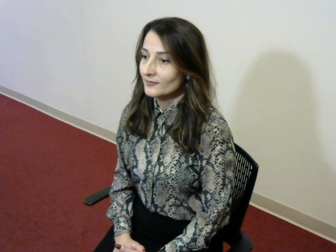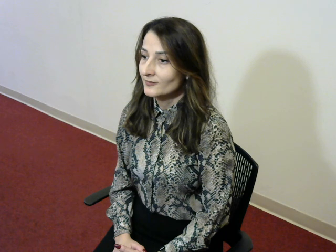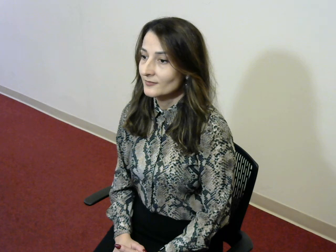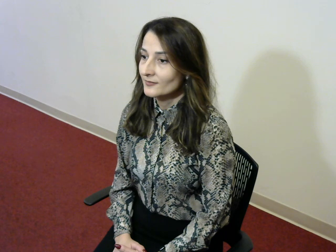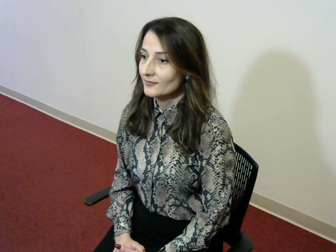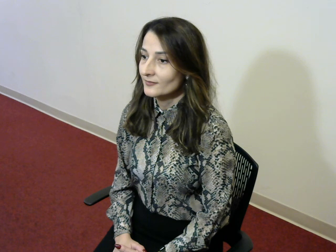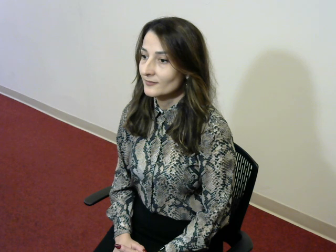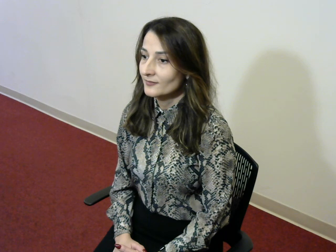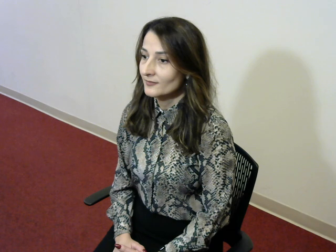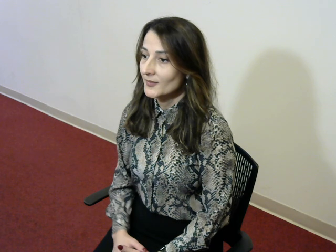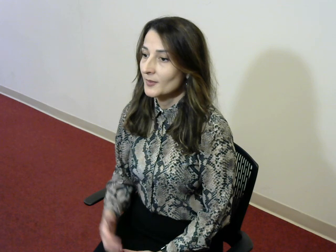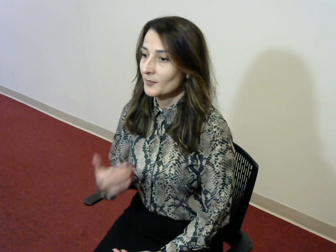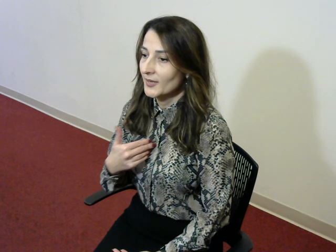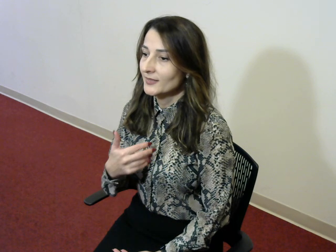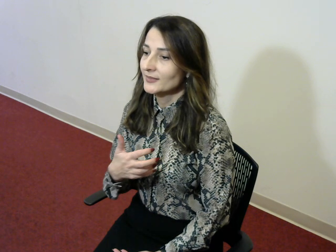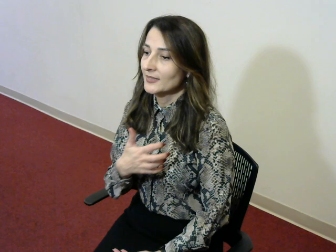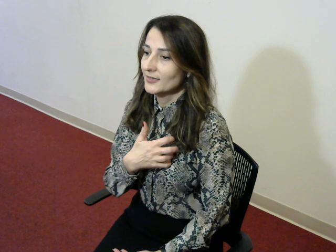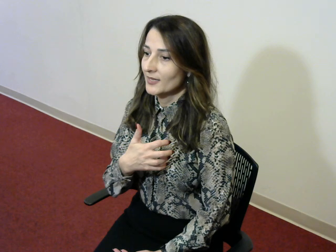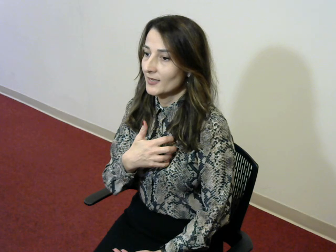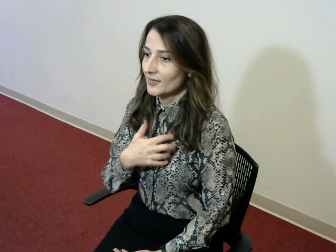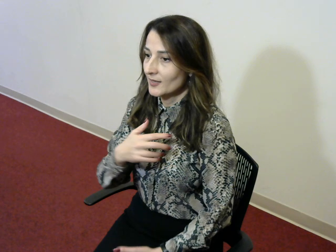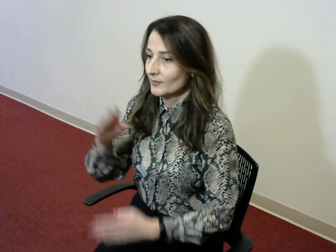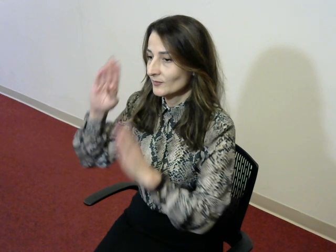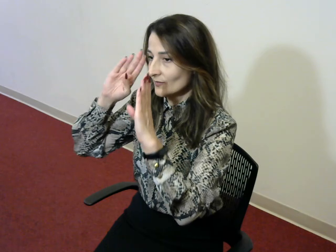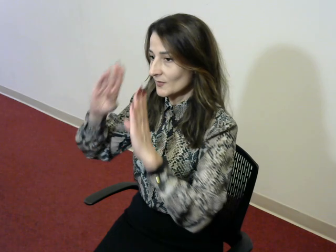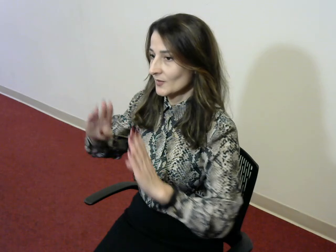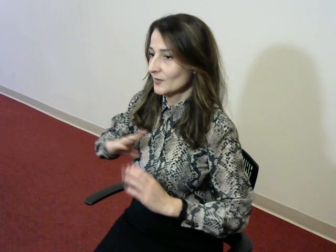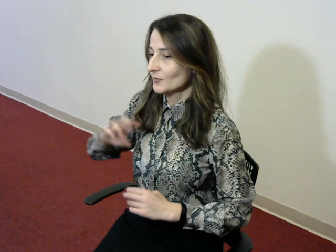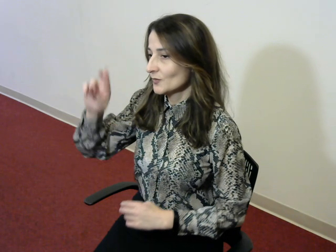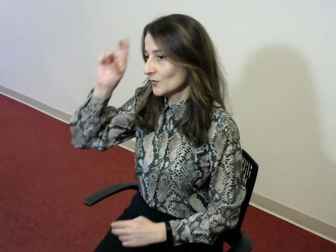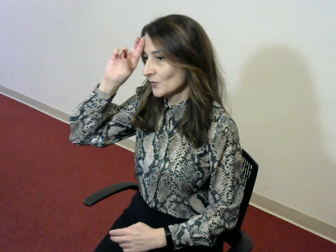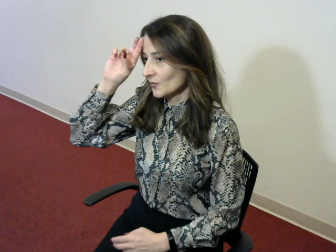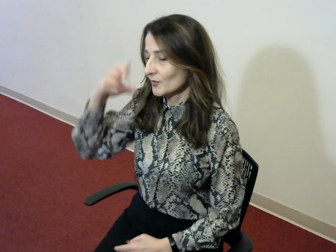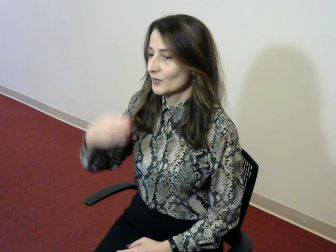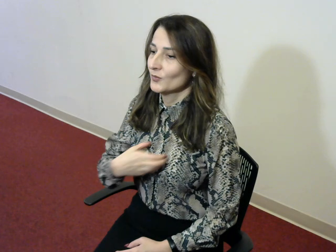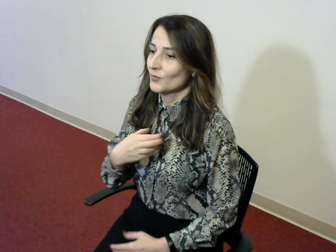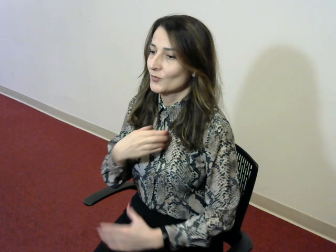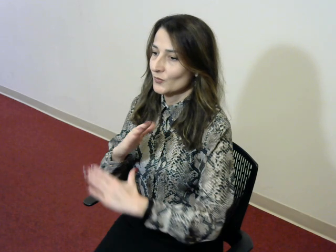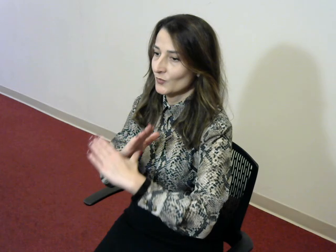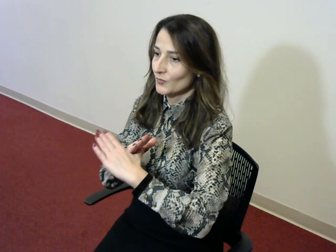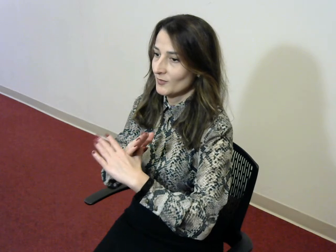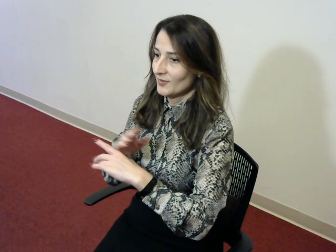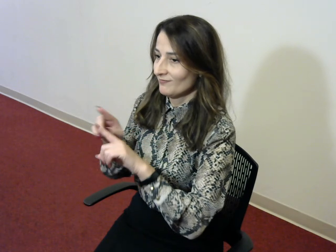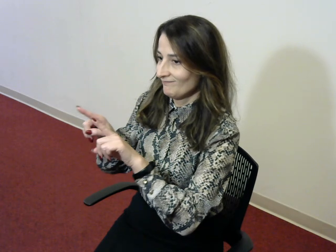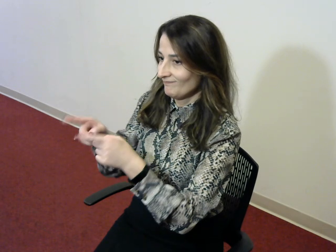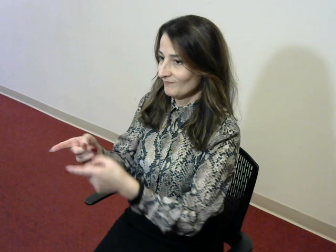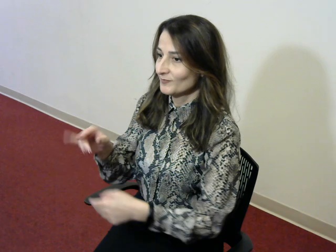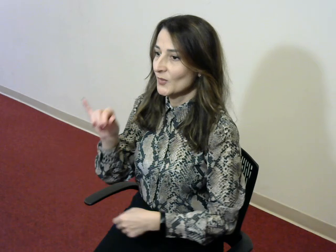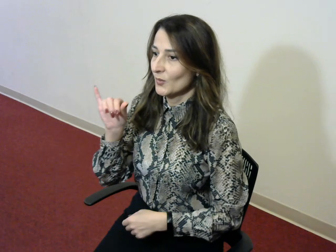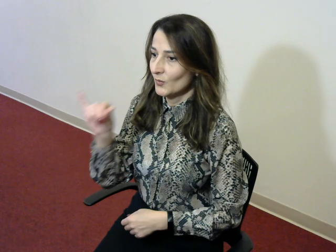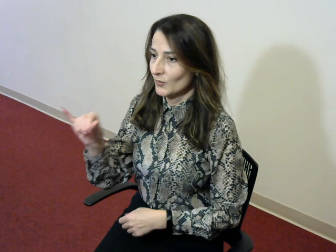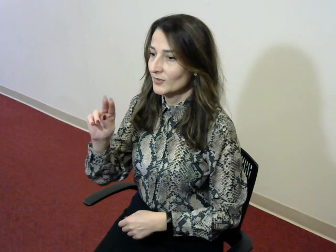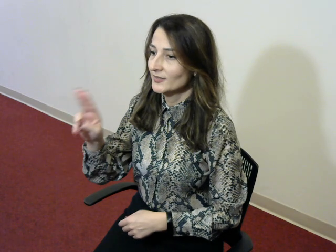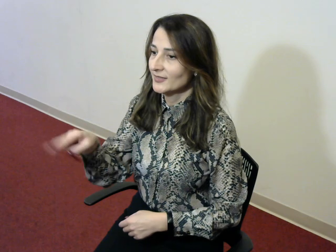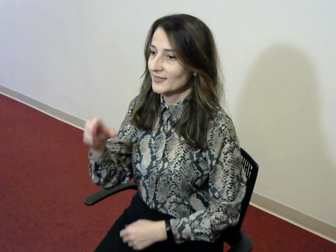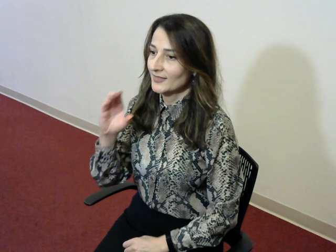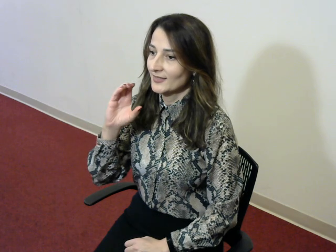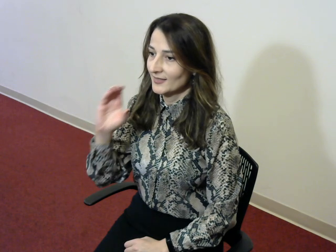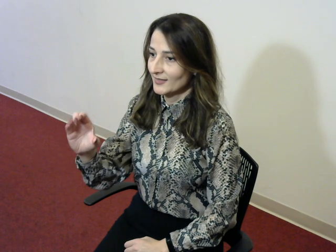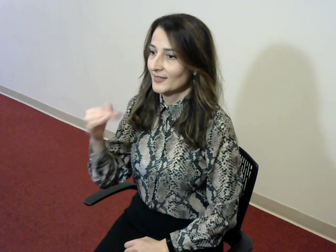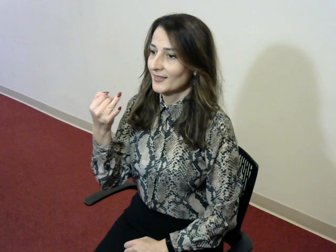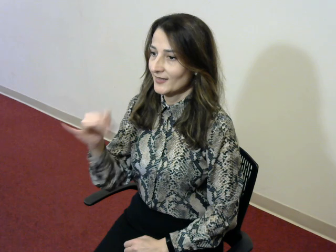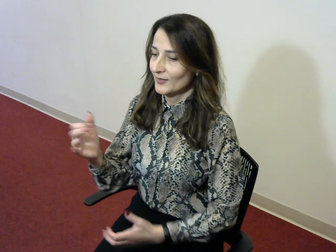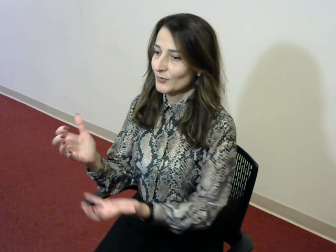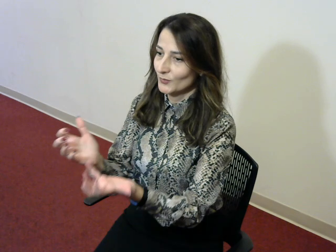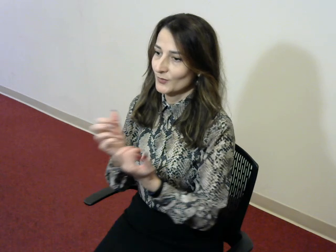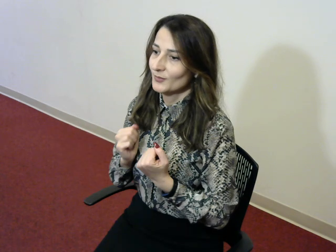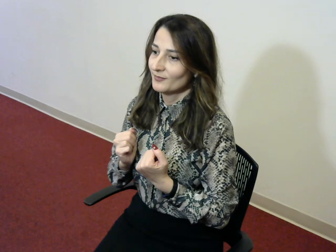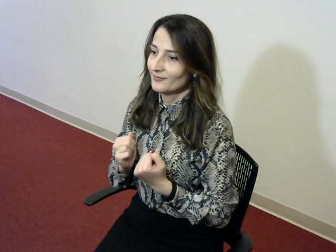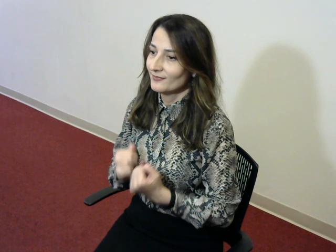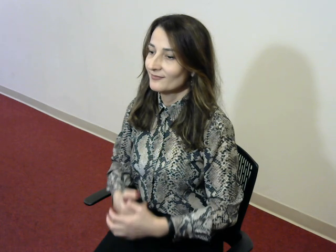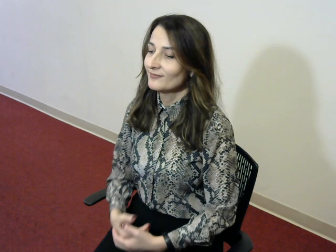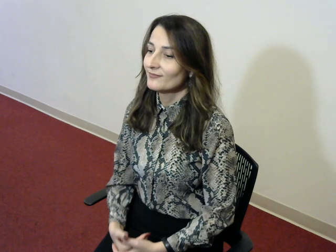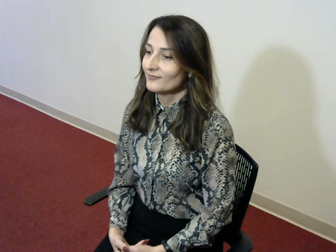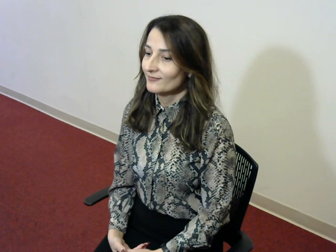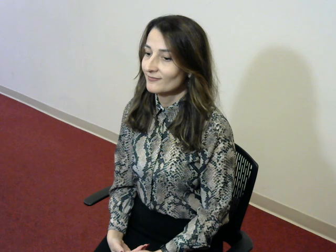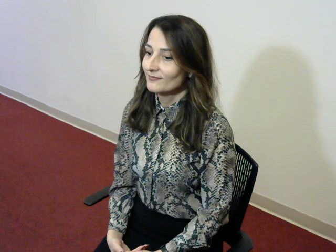Mən istəyirəm ki, ünvanlı dövlət sosial yardımı (ÜDSY) alım